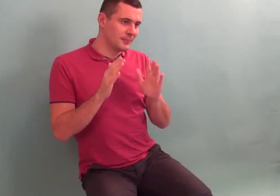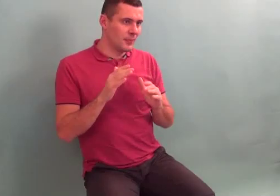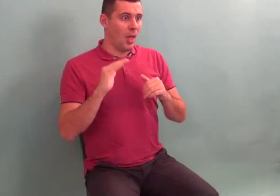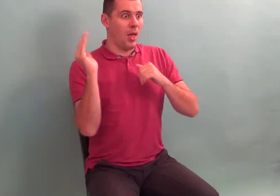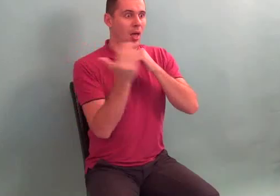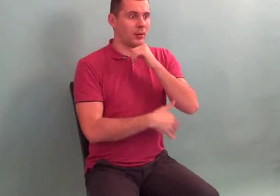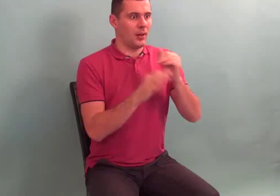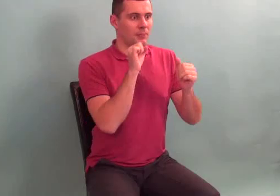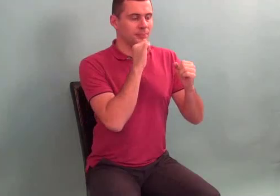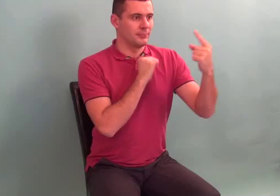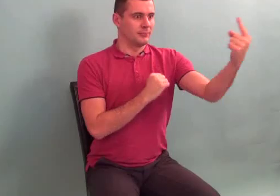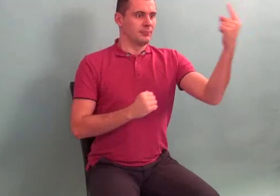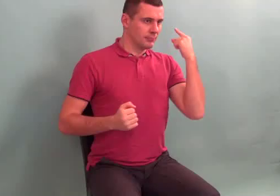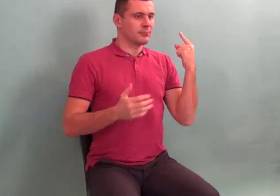Na końcu przychodzi babcia.